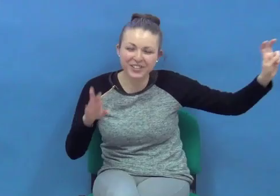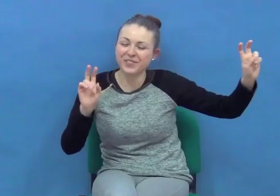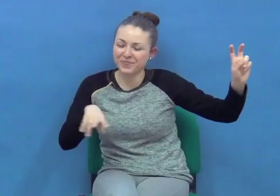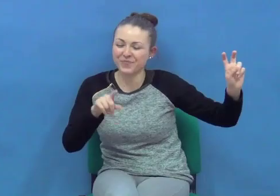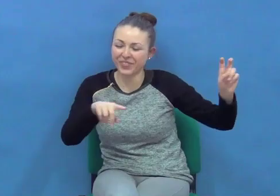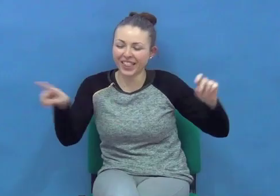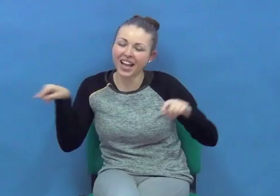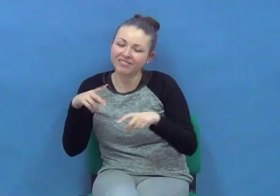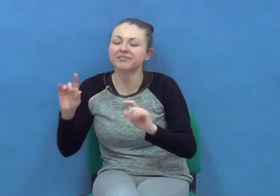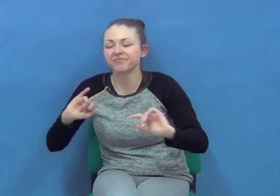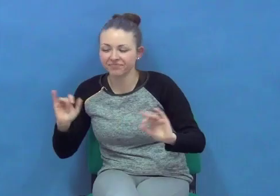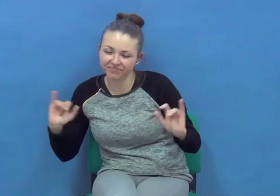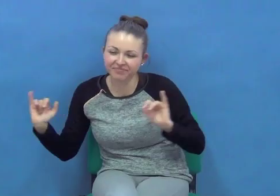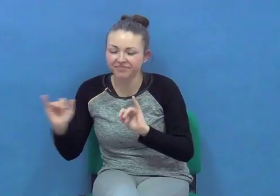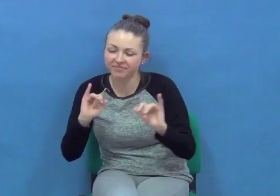Wszyscy siedzieli i rozmawiali.